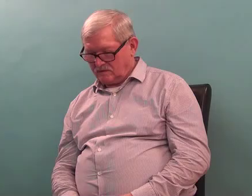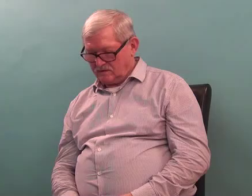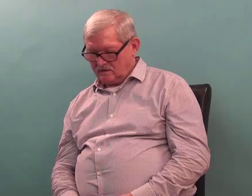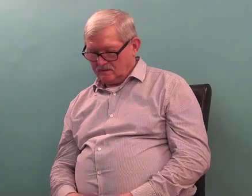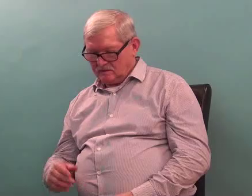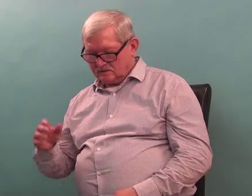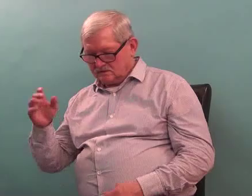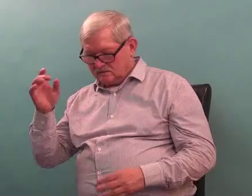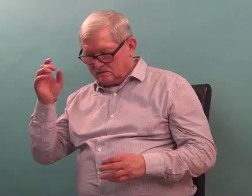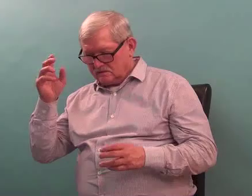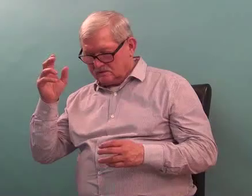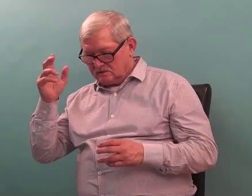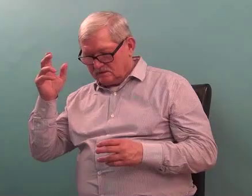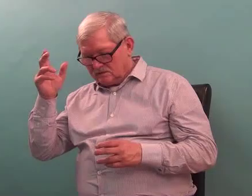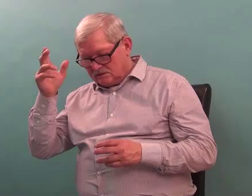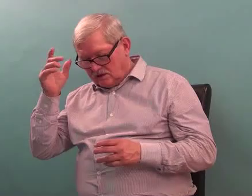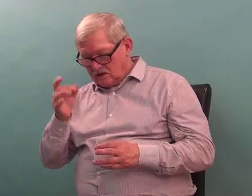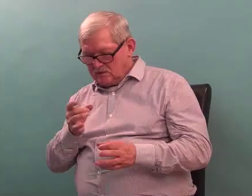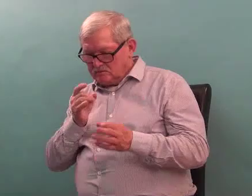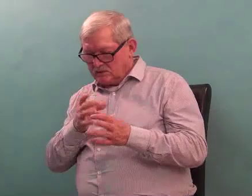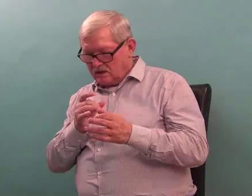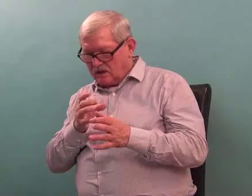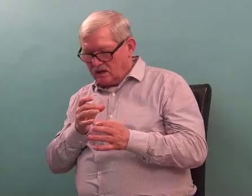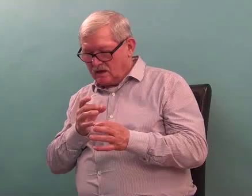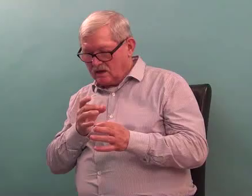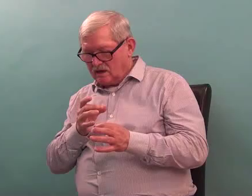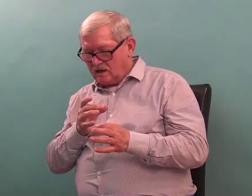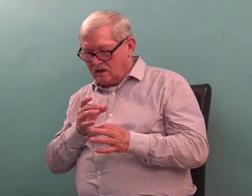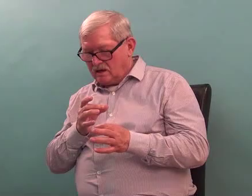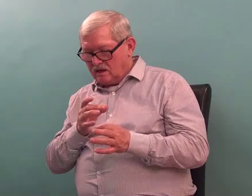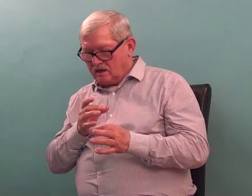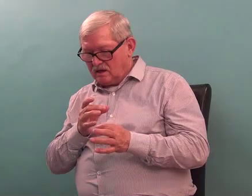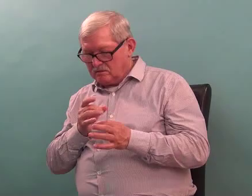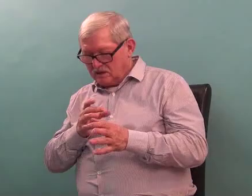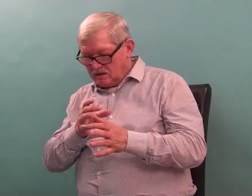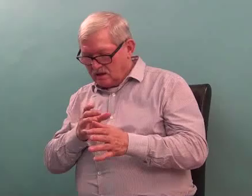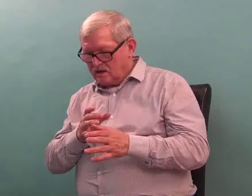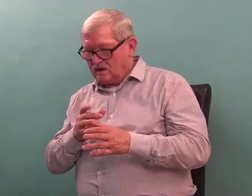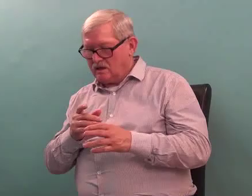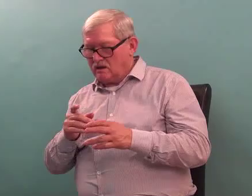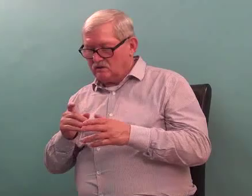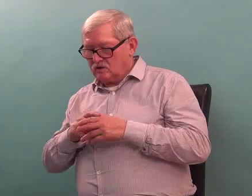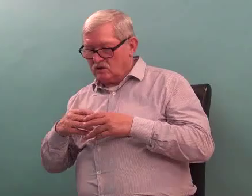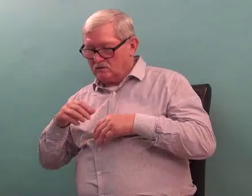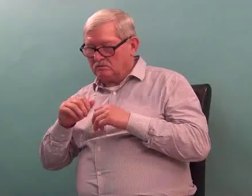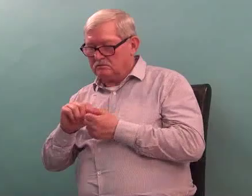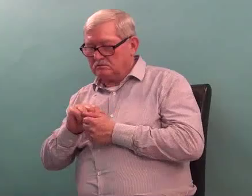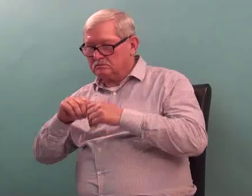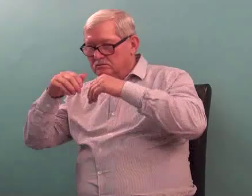Zając biegnie w kierunku wiszącego prania